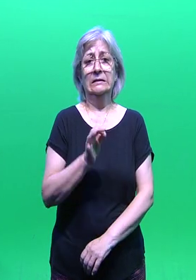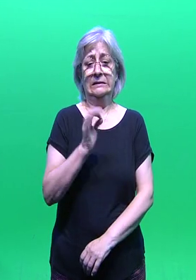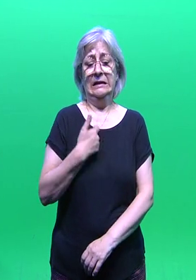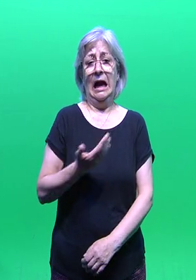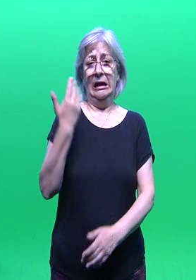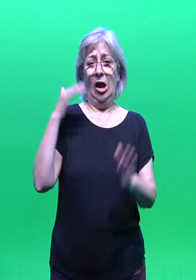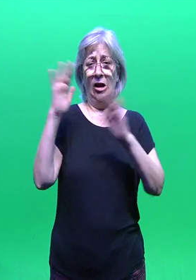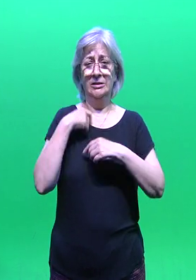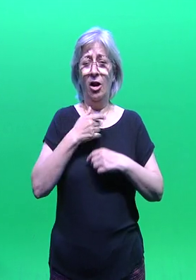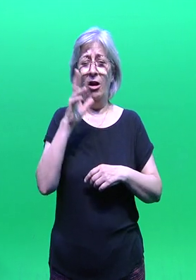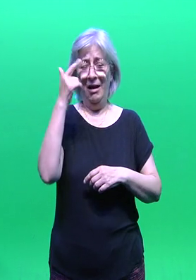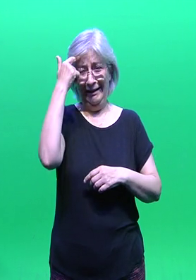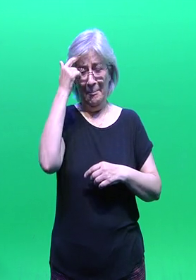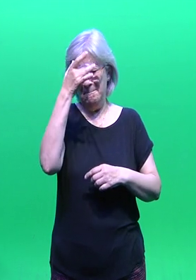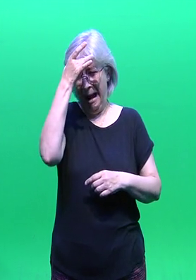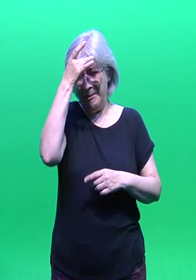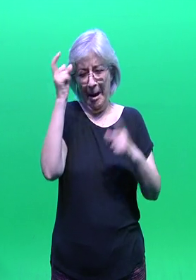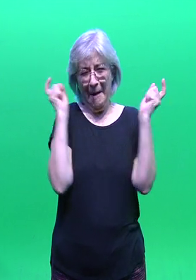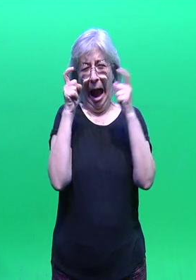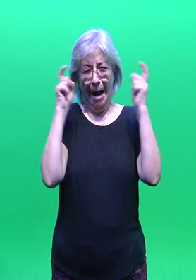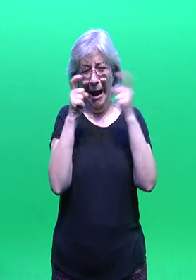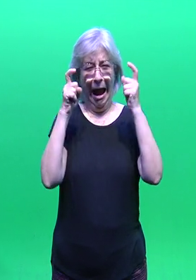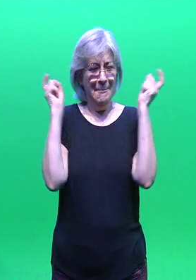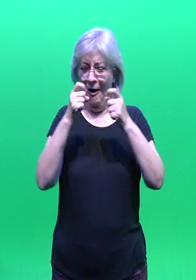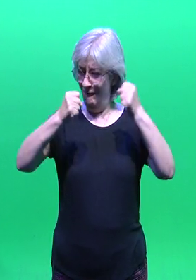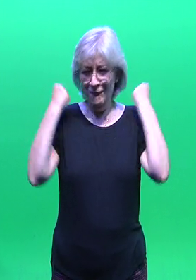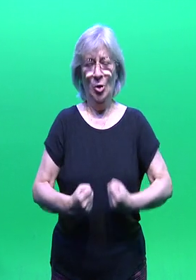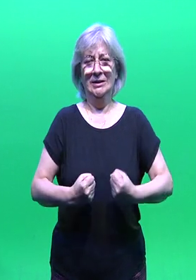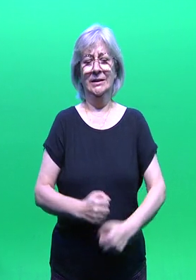Sí, ahir a la nit em feia molt mal el cap, tenia una migranya molt forta.